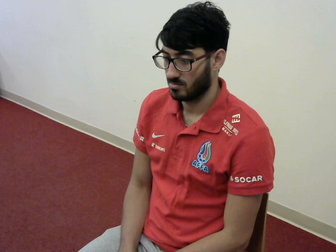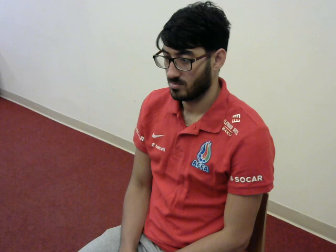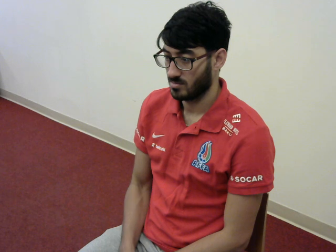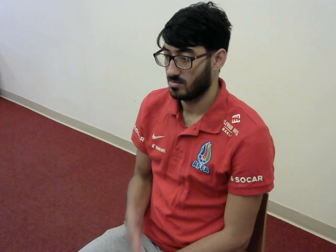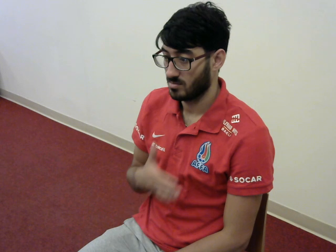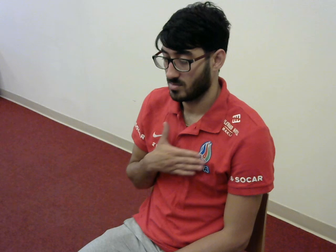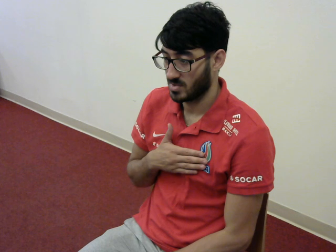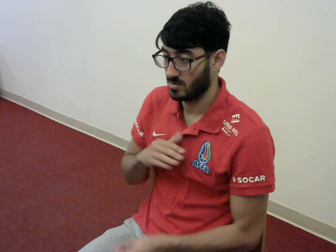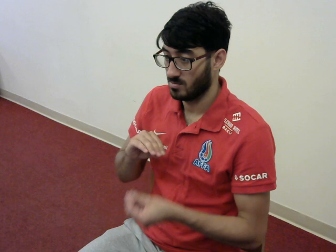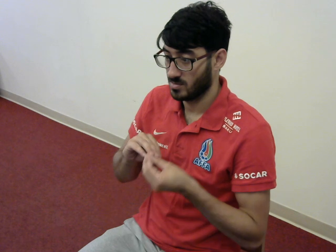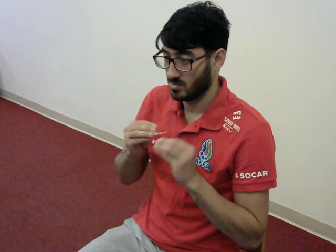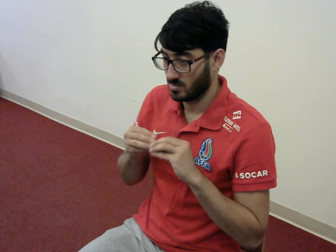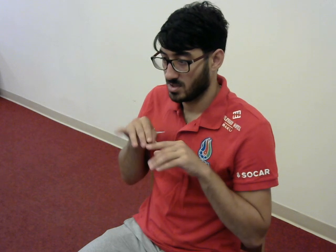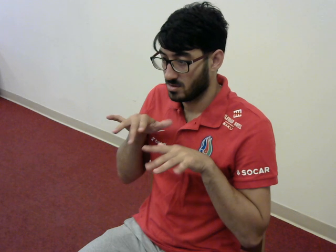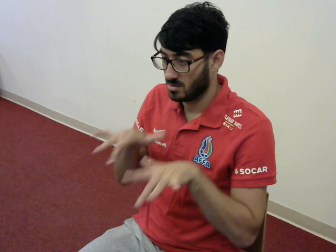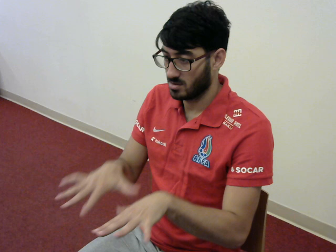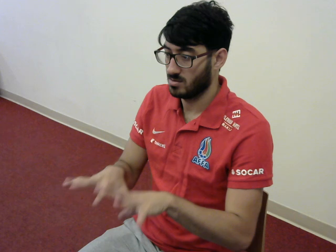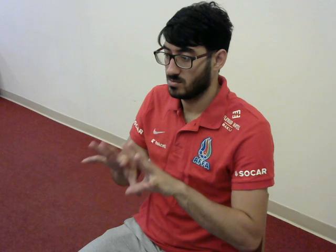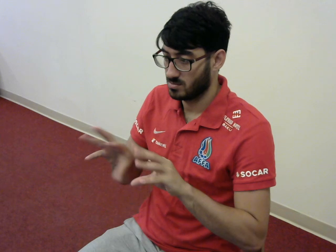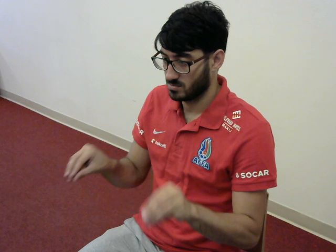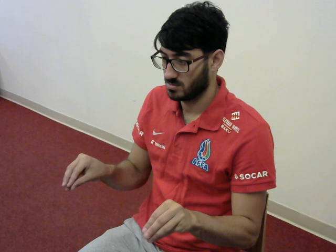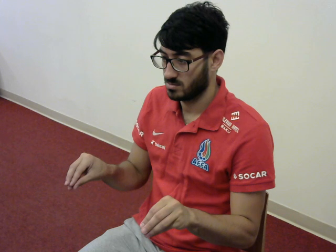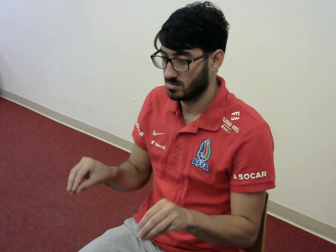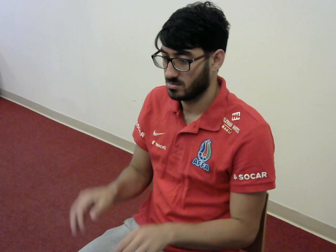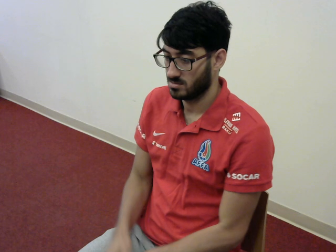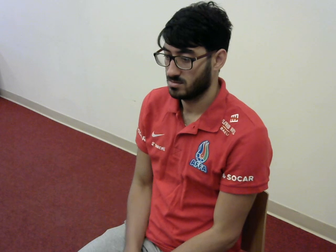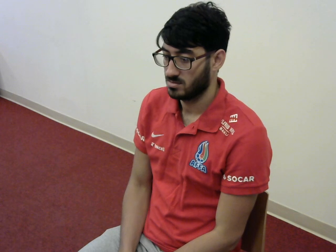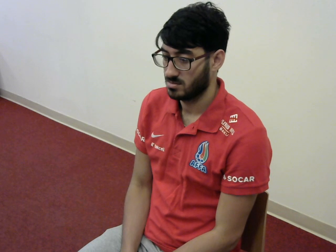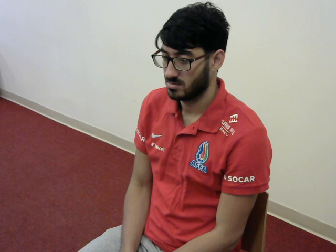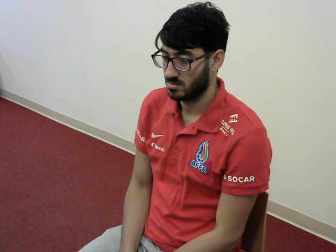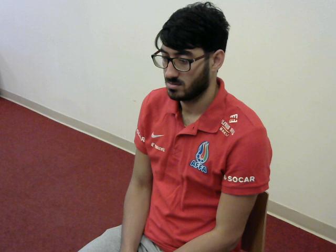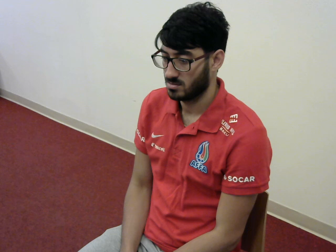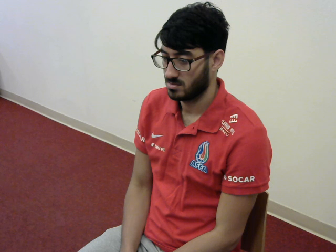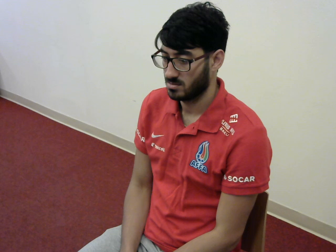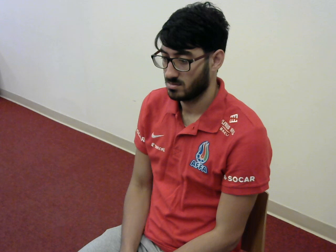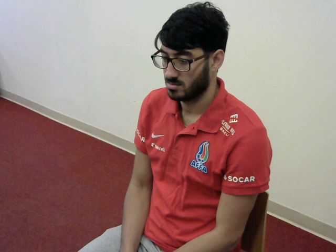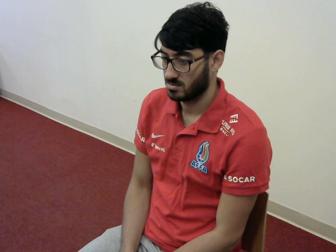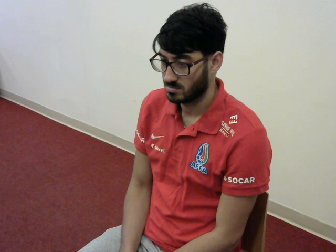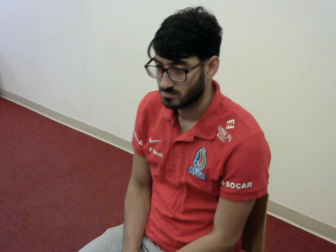Mənim problemim həll olundu